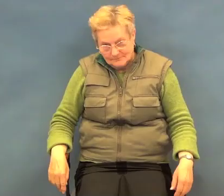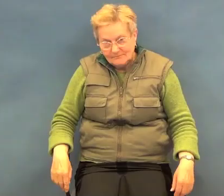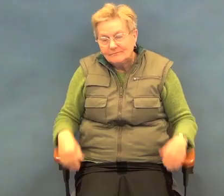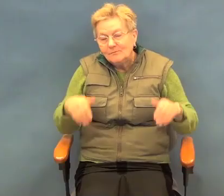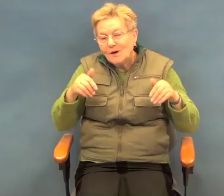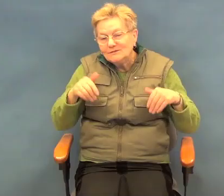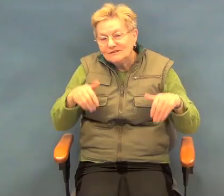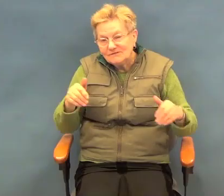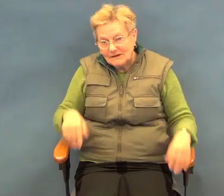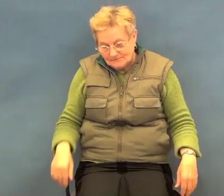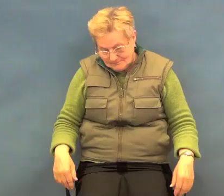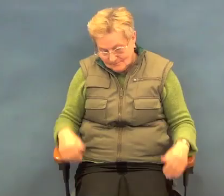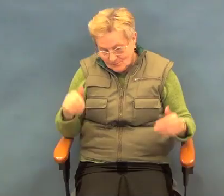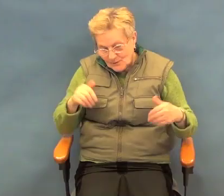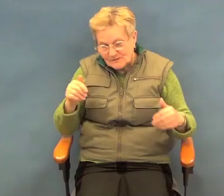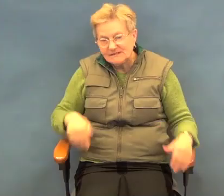Możliwe, to jest możliwe.